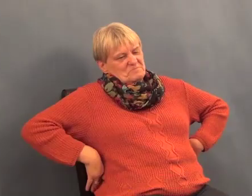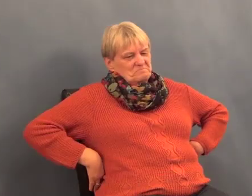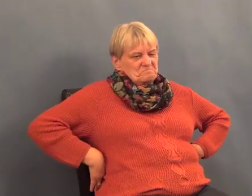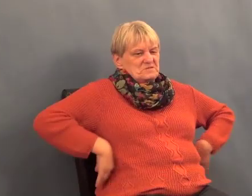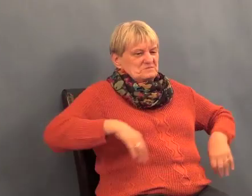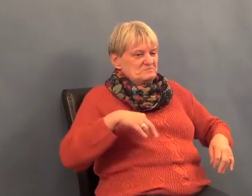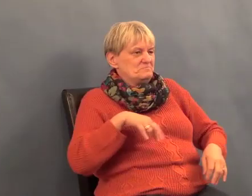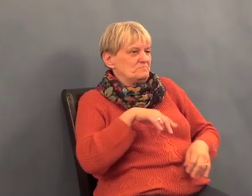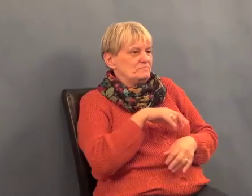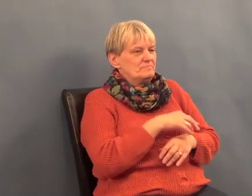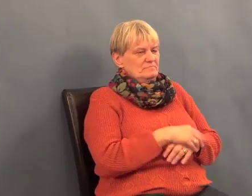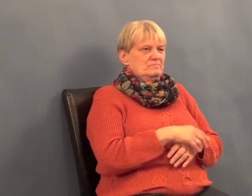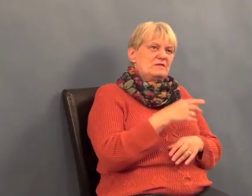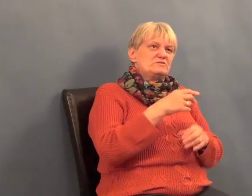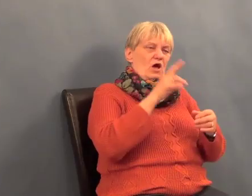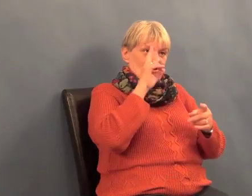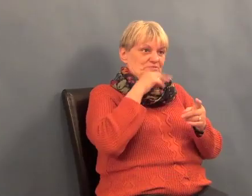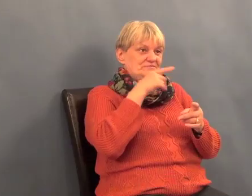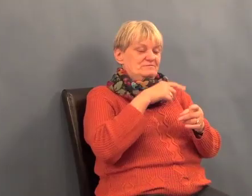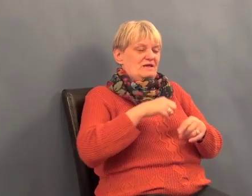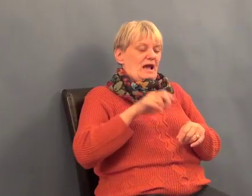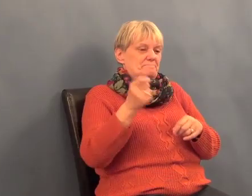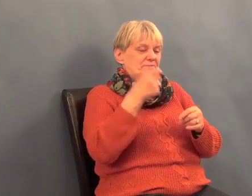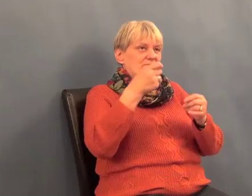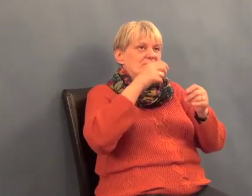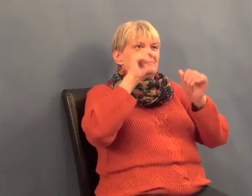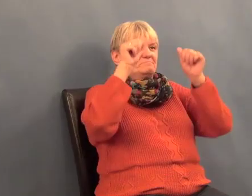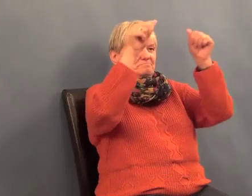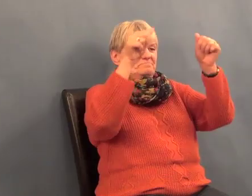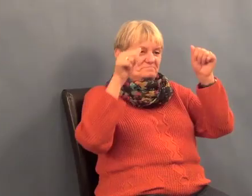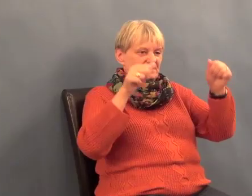Idzie i patrzy na tego ojca, Chaplina, który montuje okno.